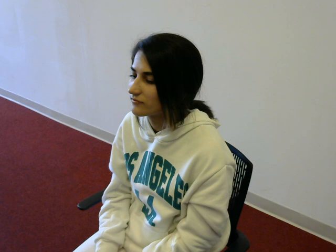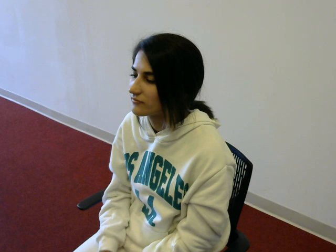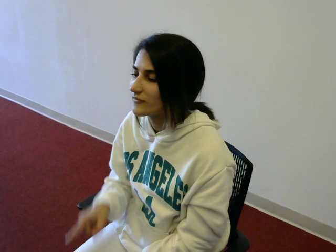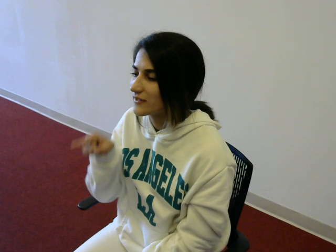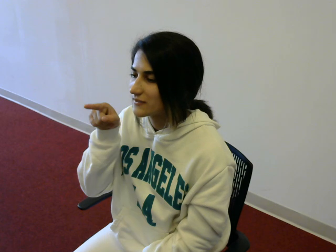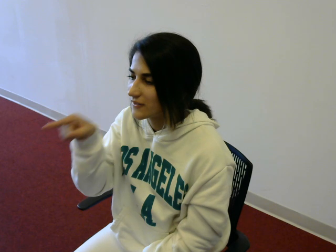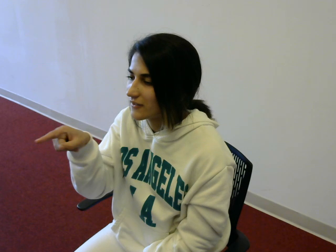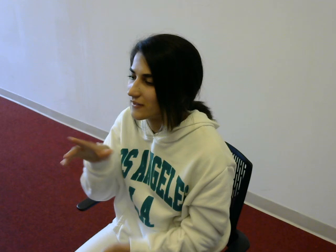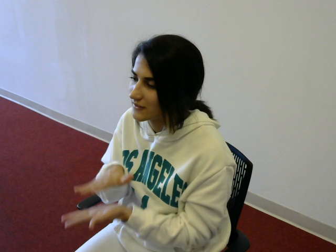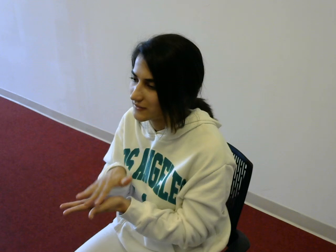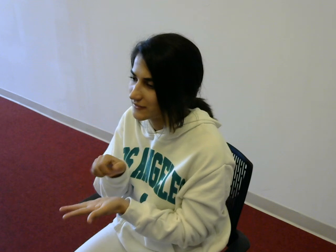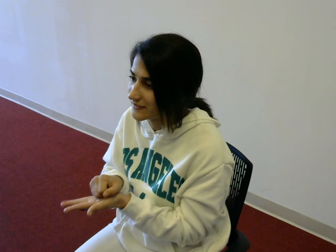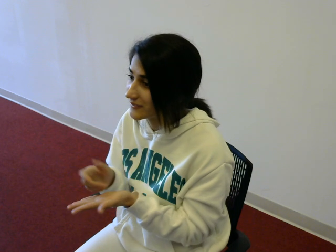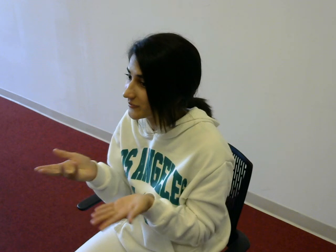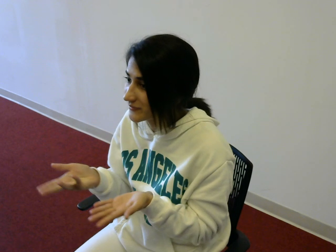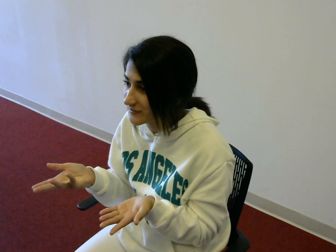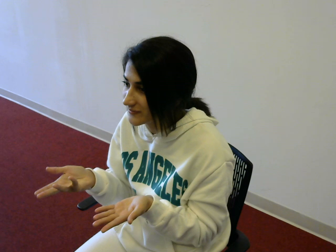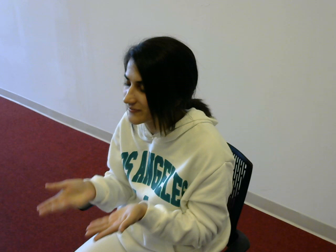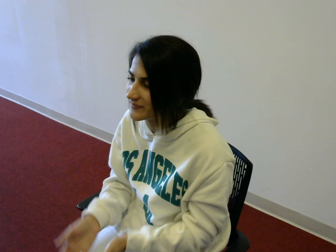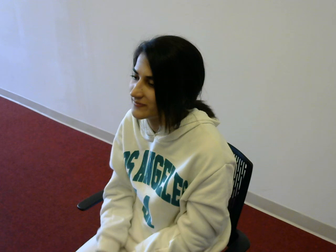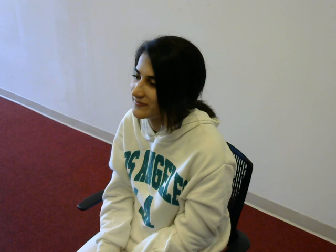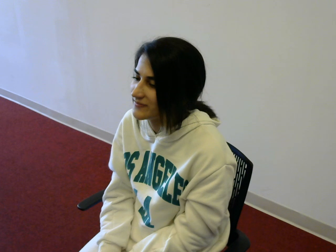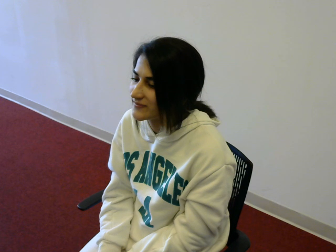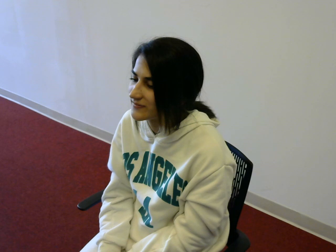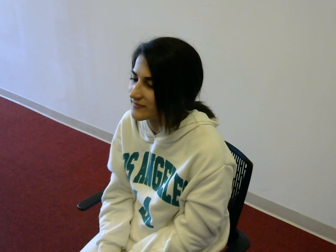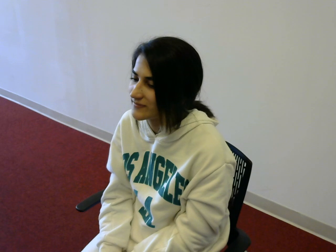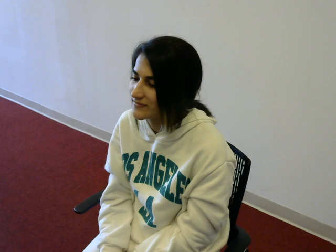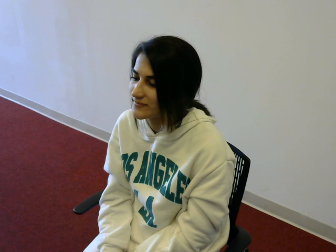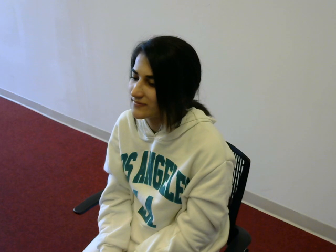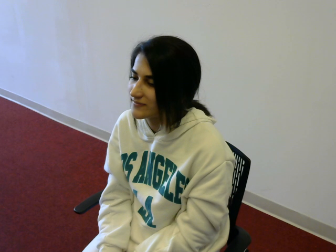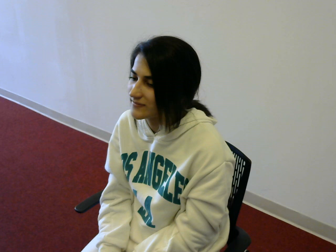Sənin ləqəbin nədir?